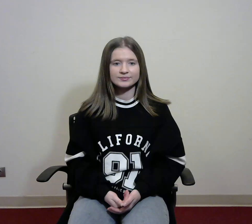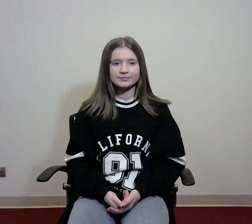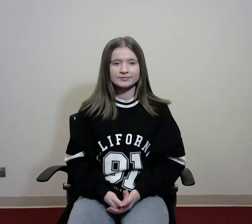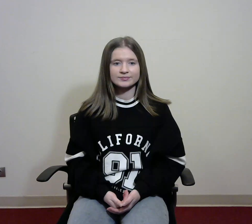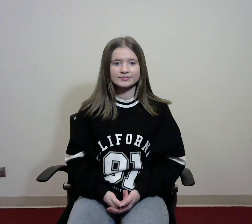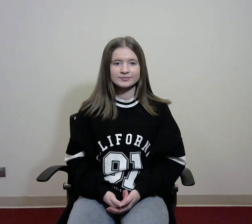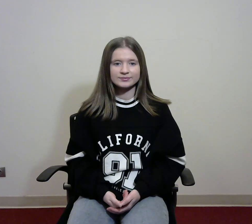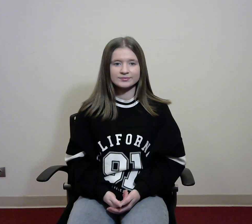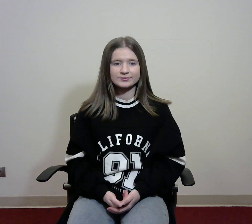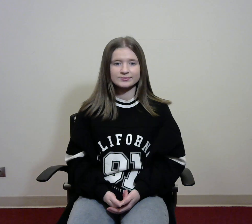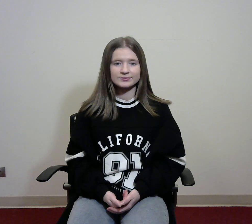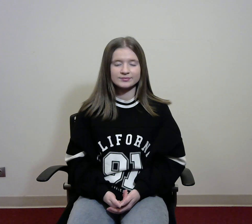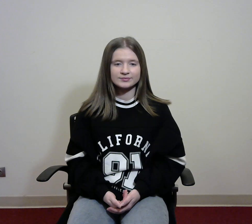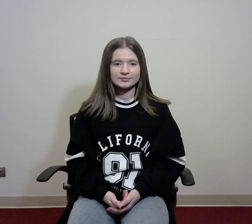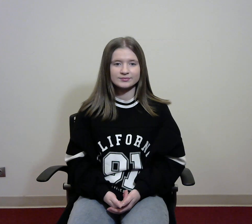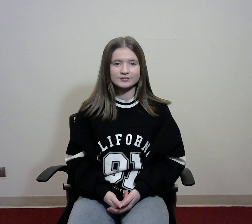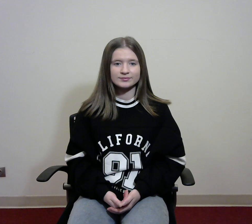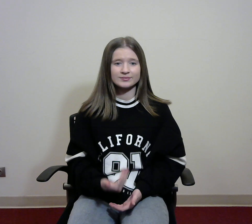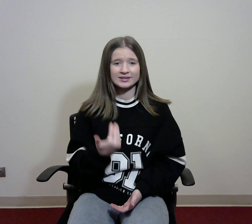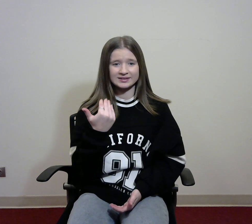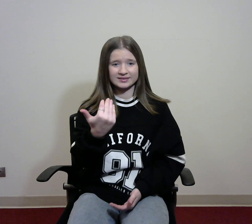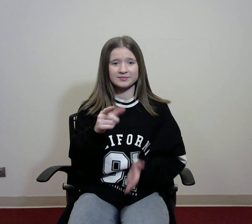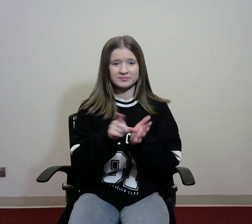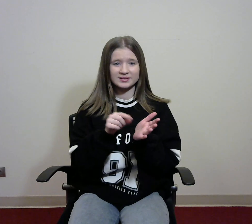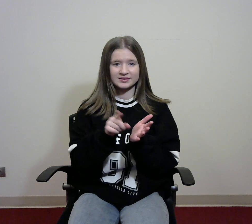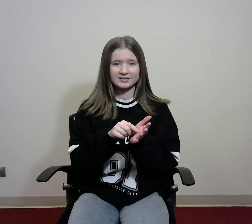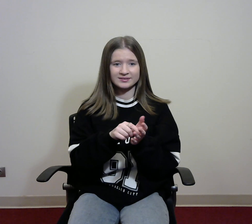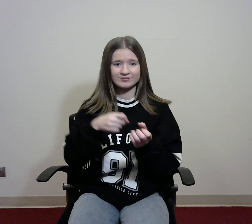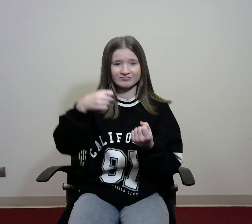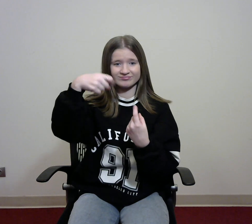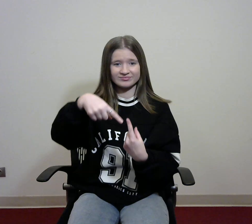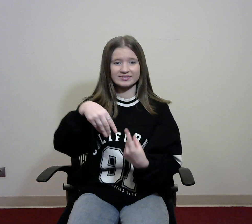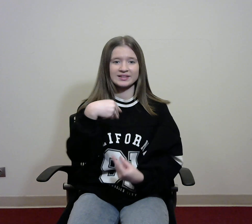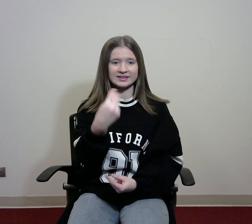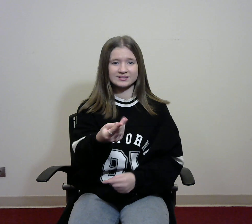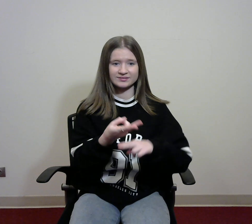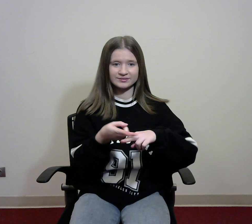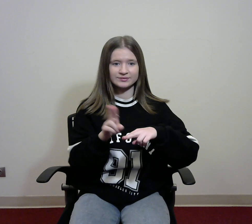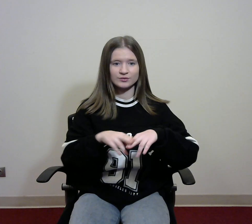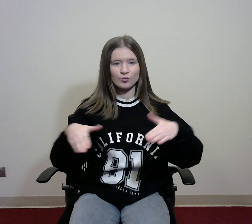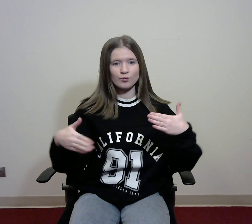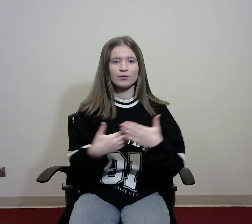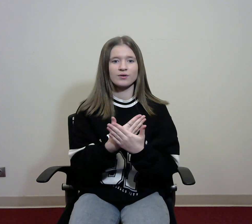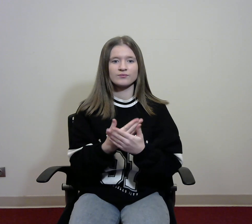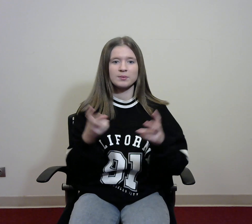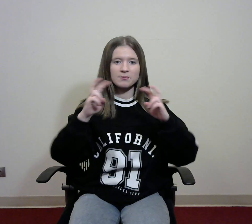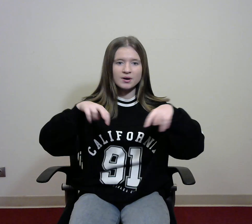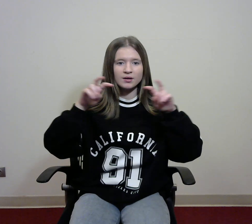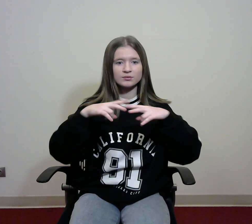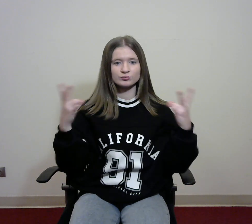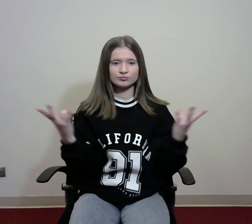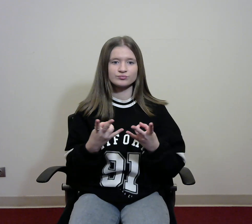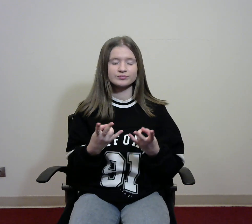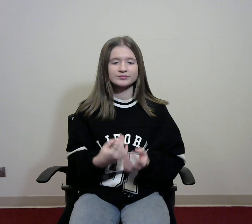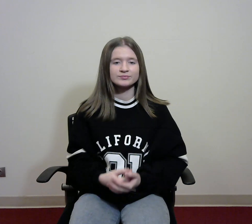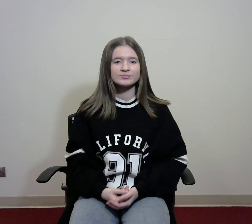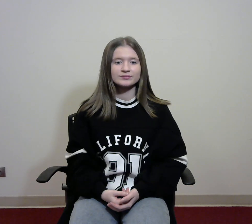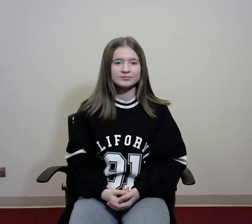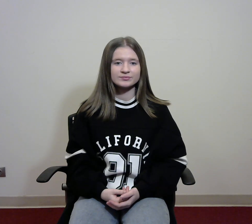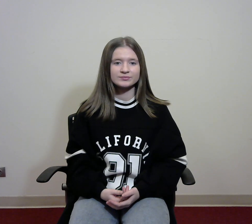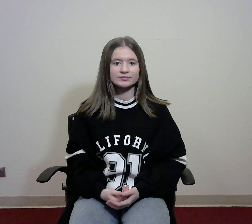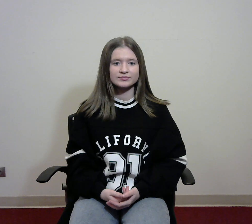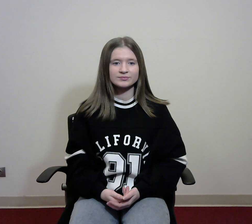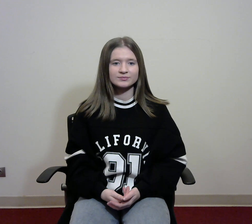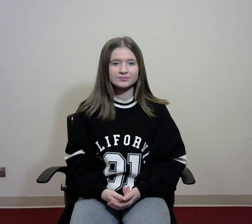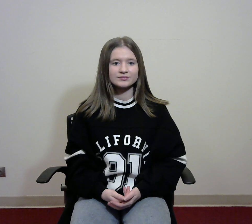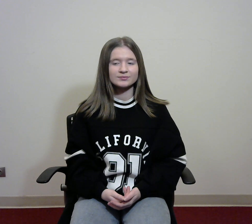Sizə pensiya təyin olunması üçün yenidən müayinə olunmalısınız